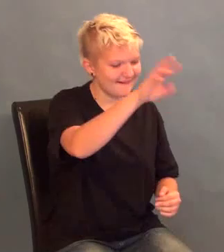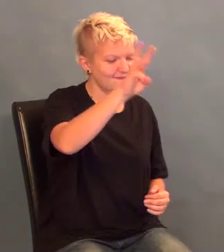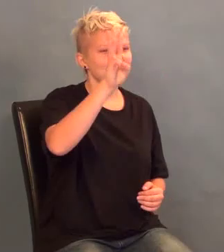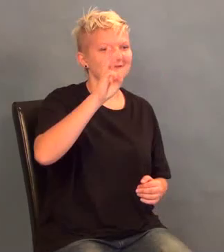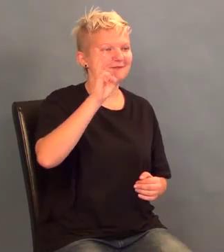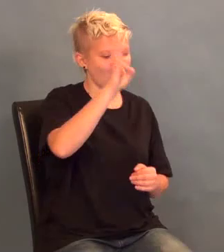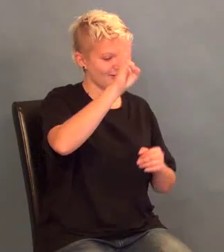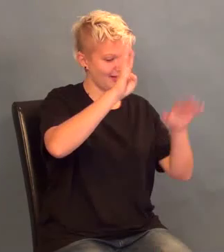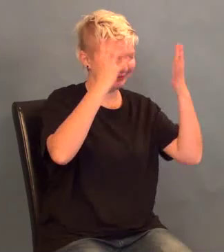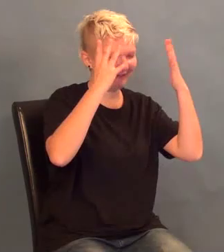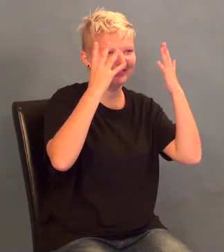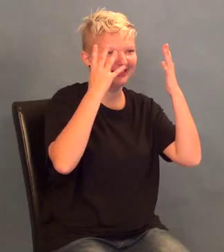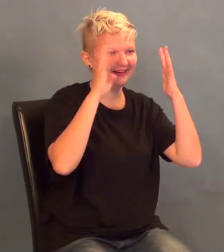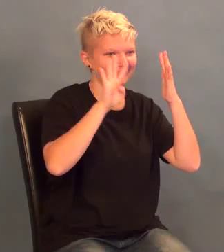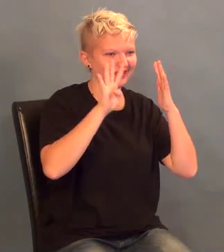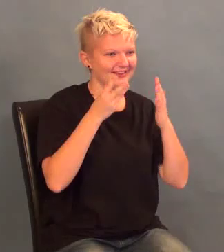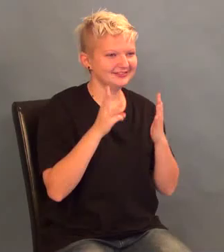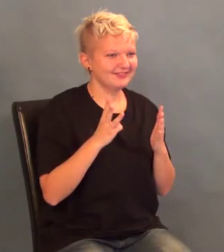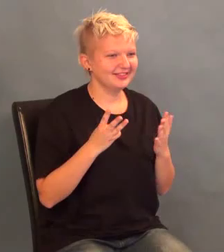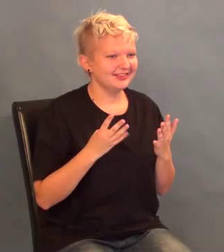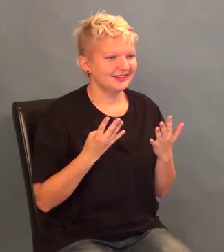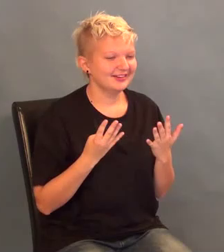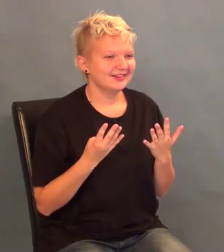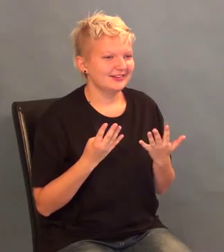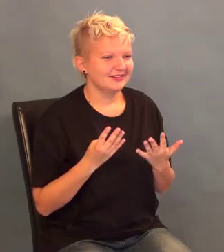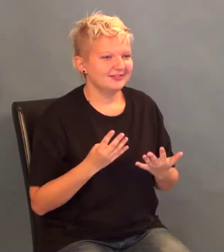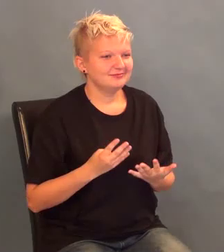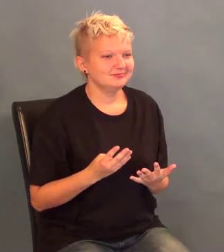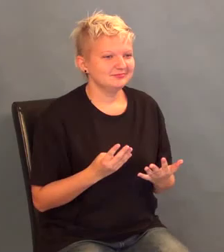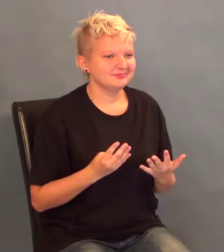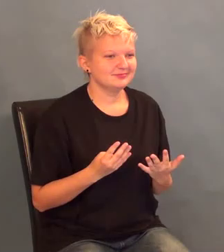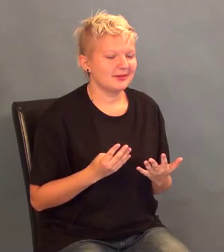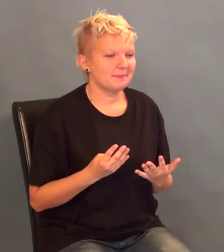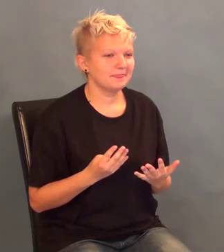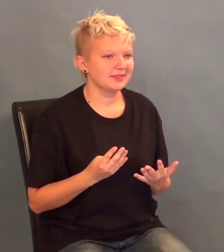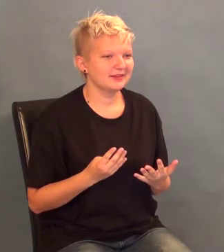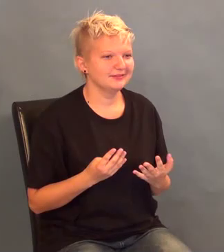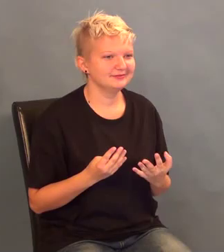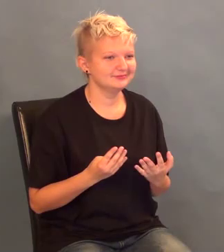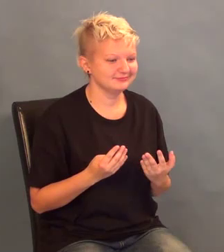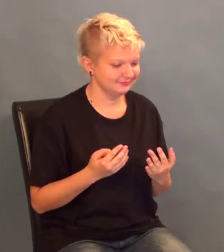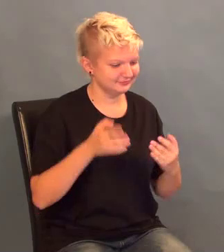Wtorek, dziewiątego.